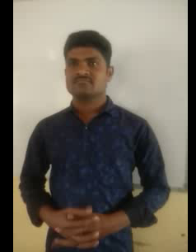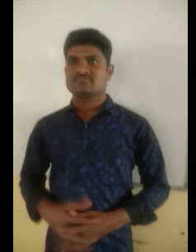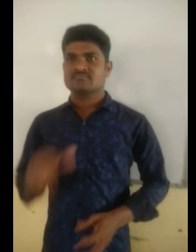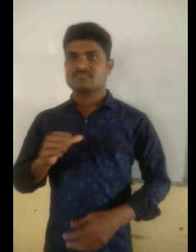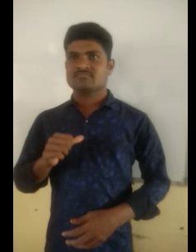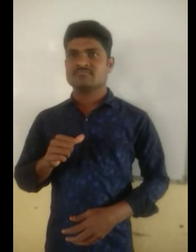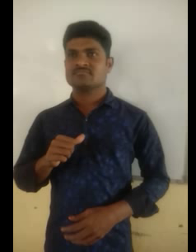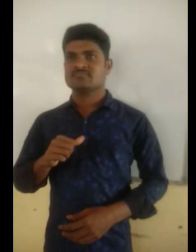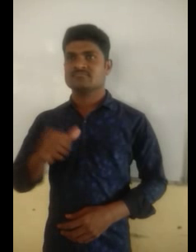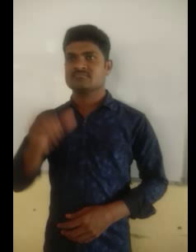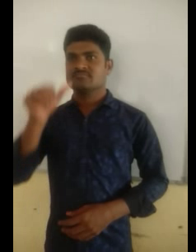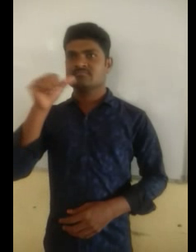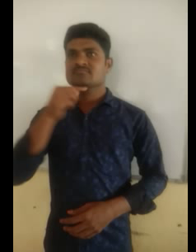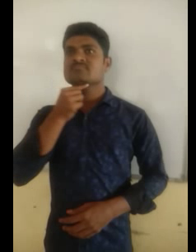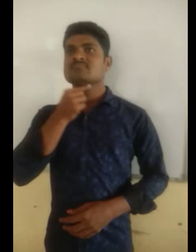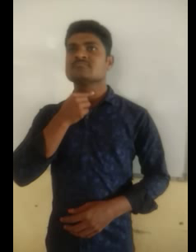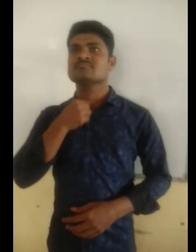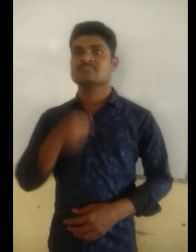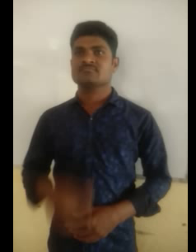i need water